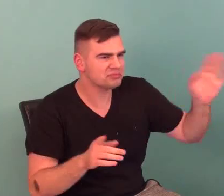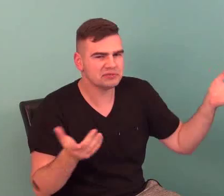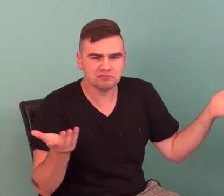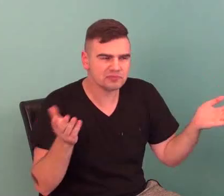Nic nie ma.